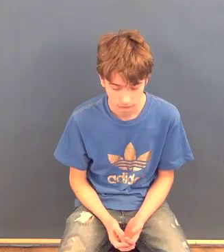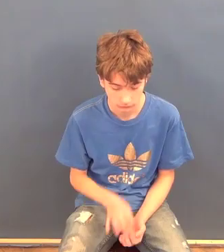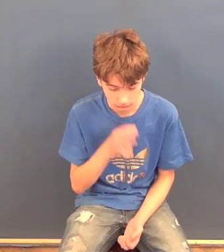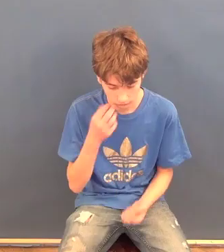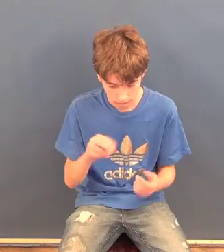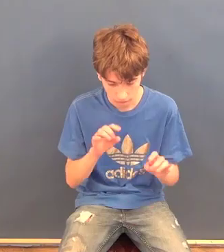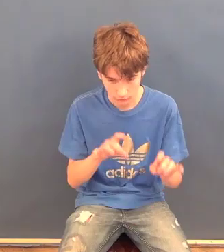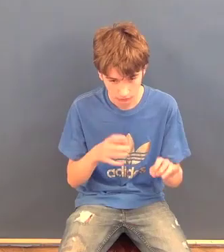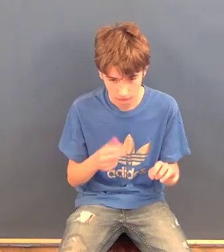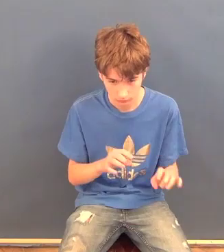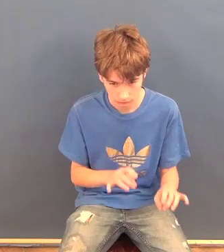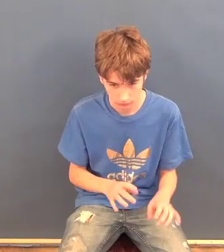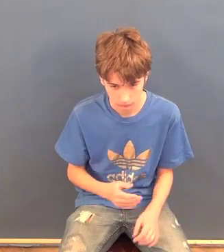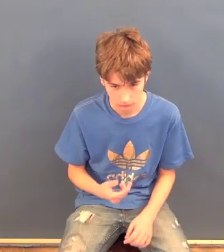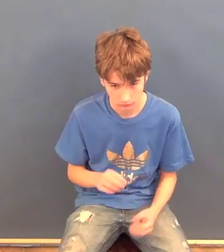Lepiej nie biegać.